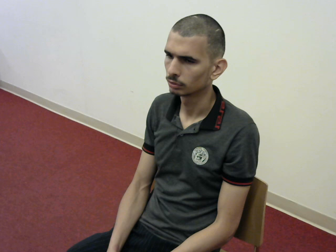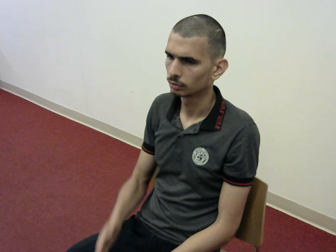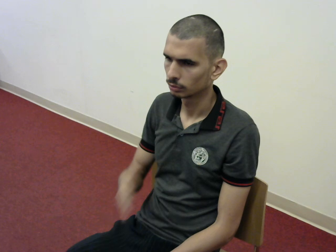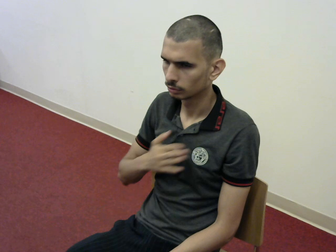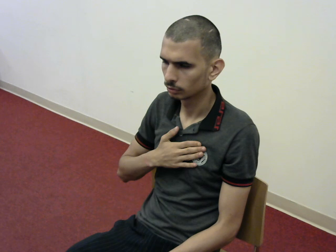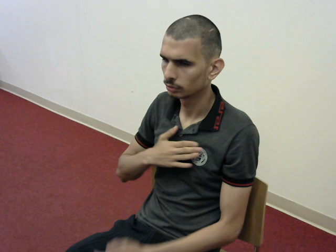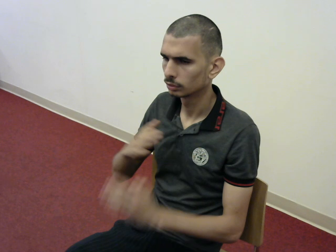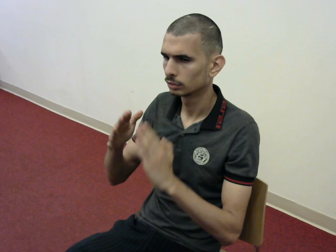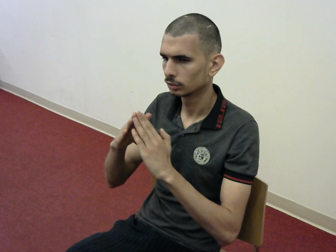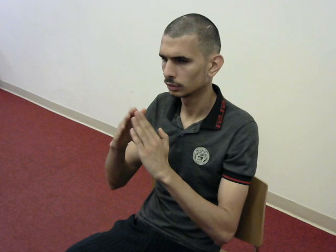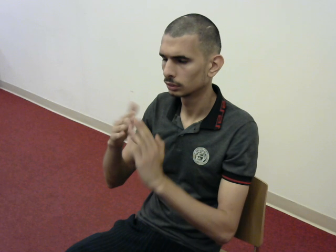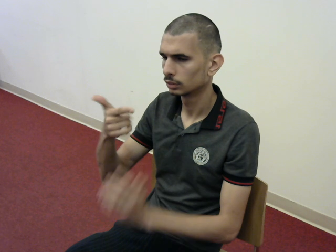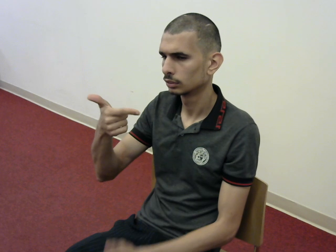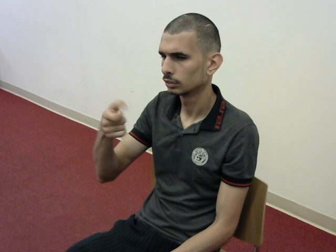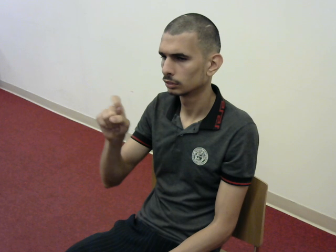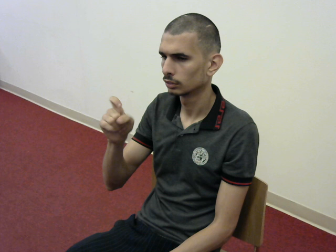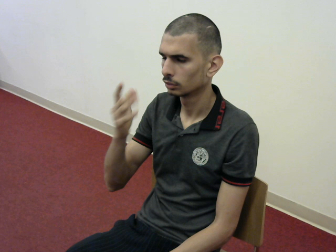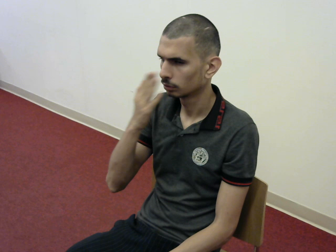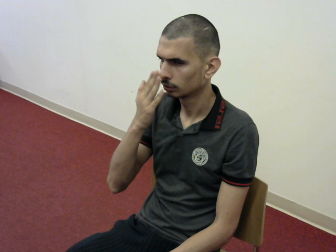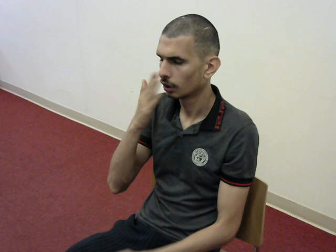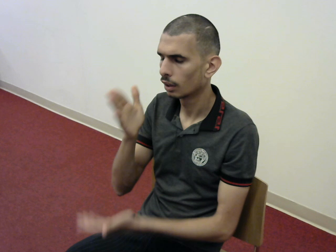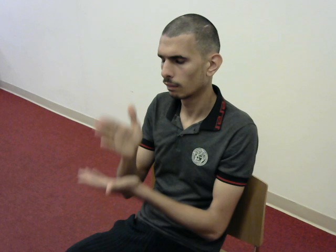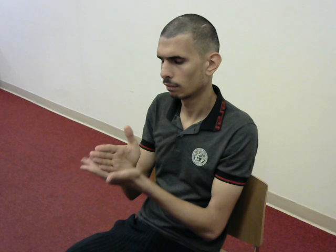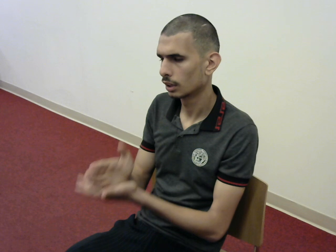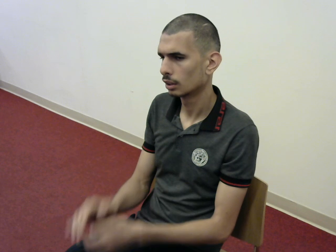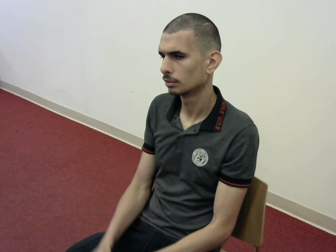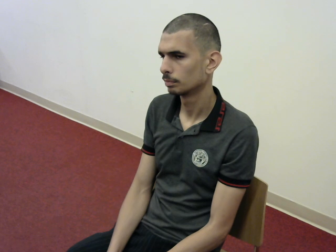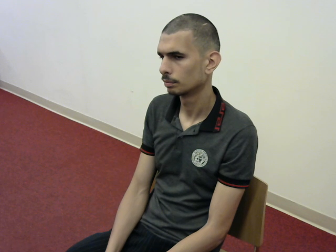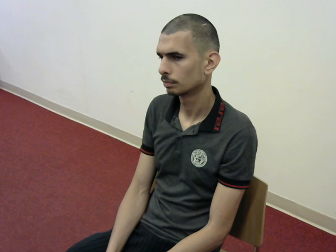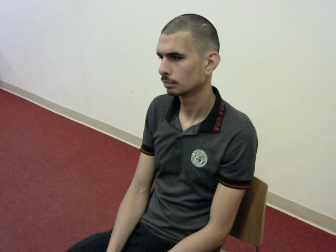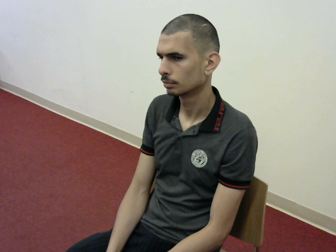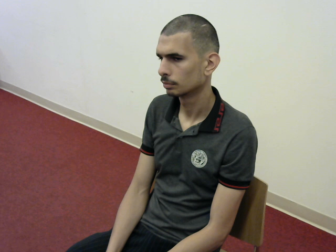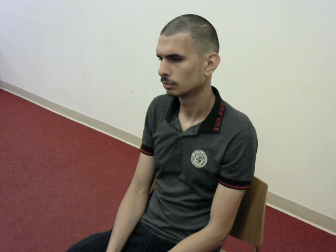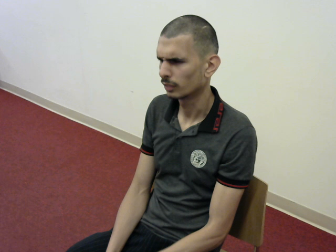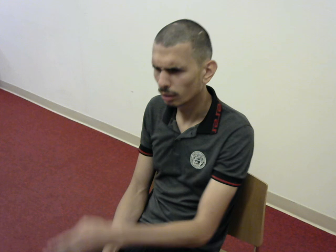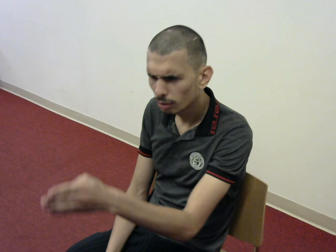Bizim evdən qaz iyi gəlir